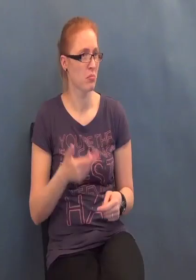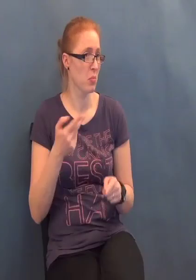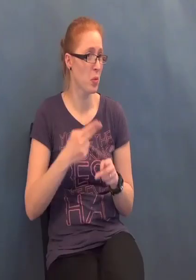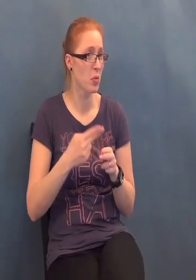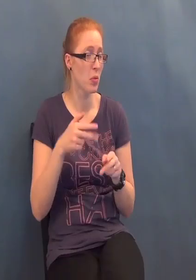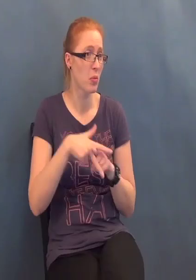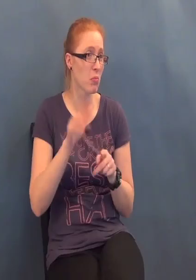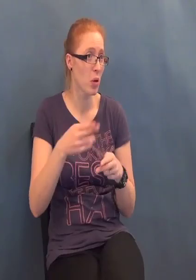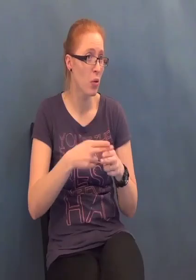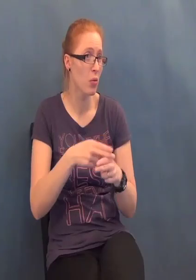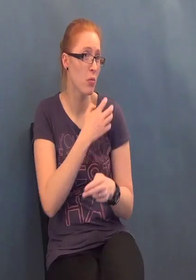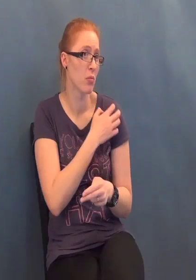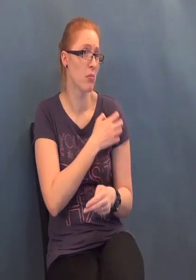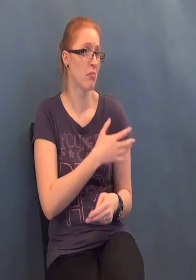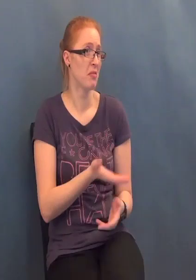Może chory... koń jest chory, jakieś uczulenia.